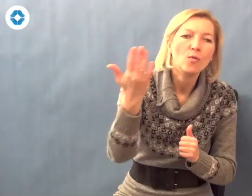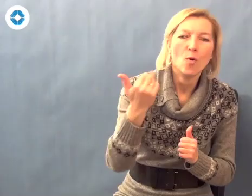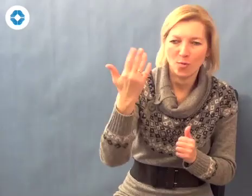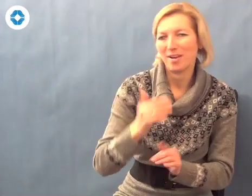I tyle.